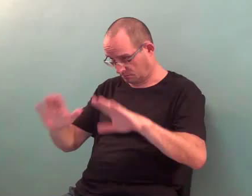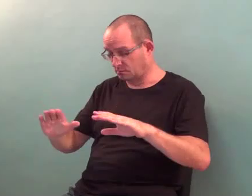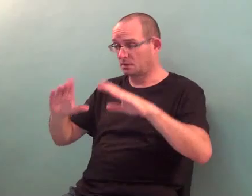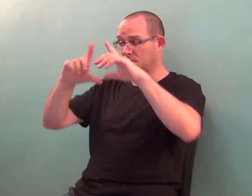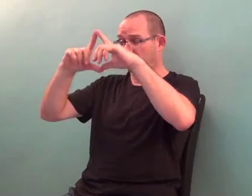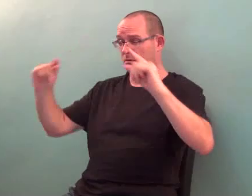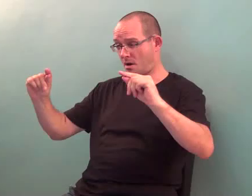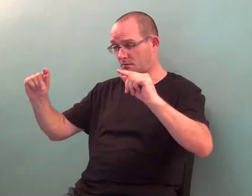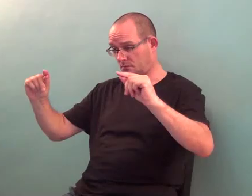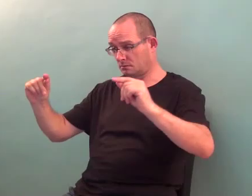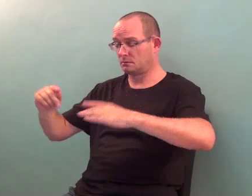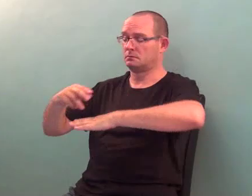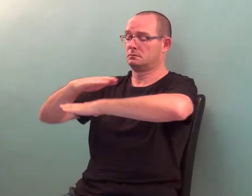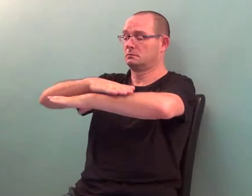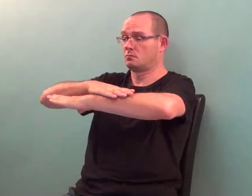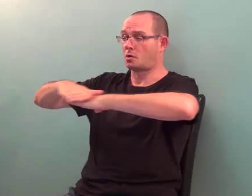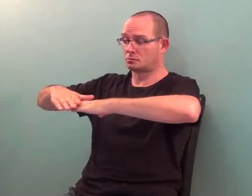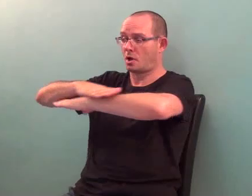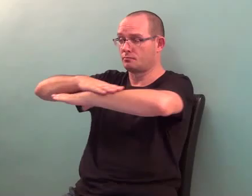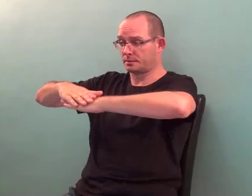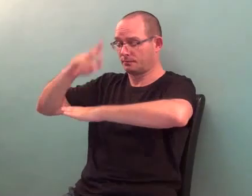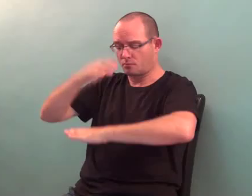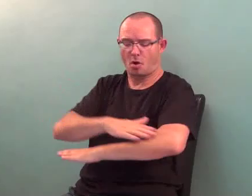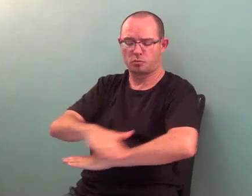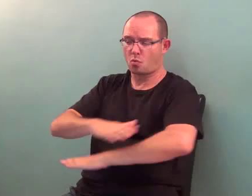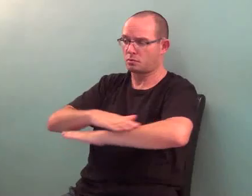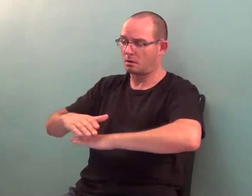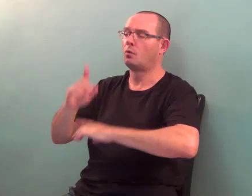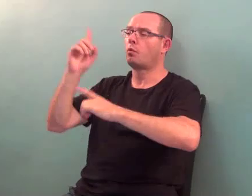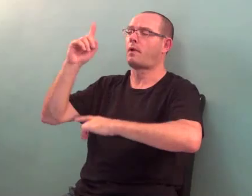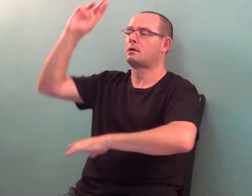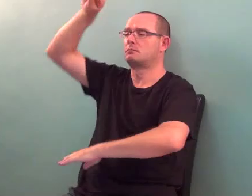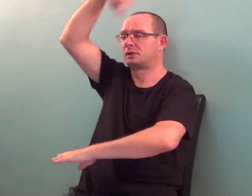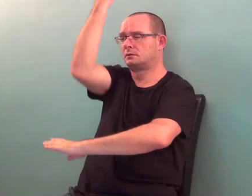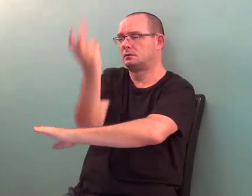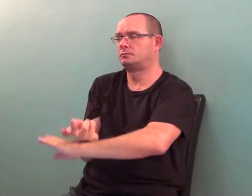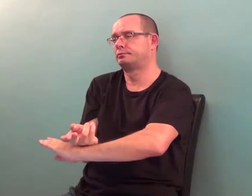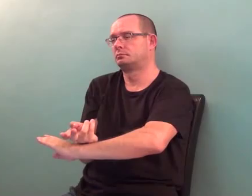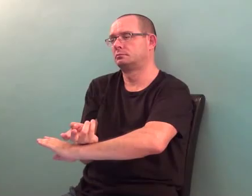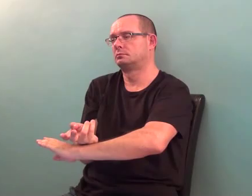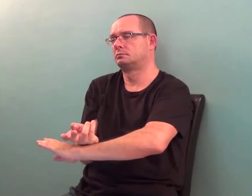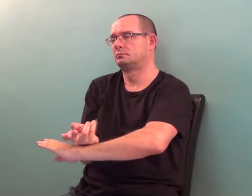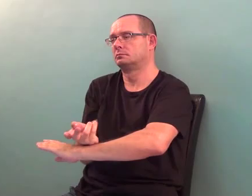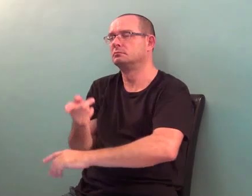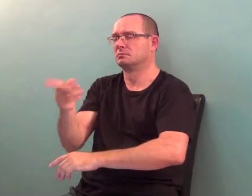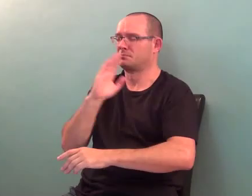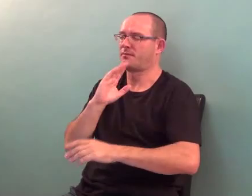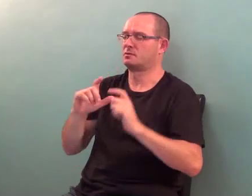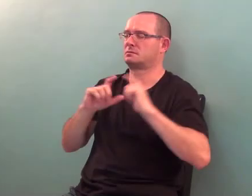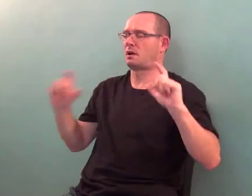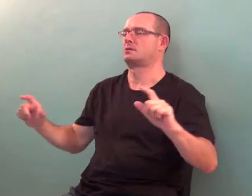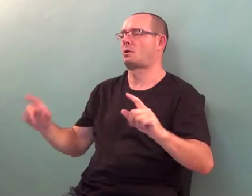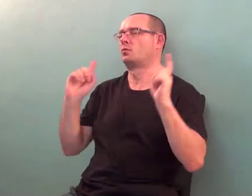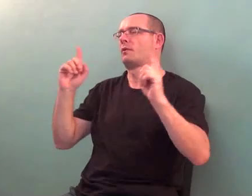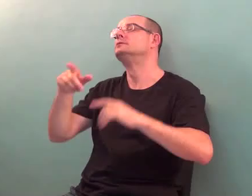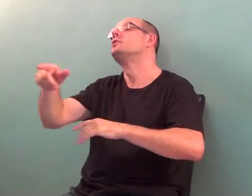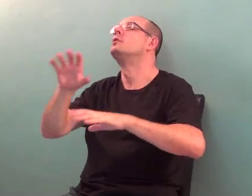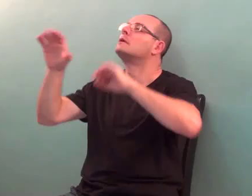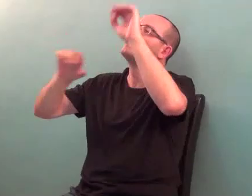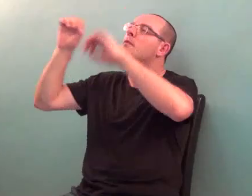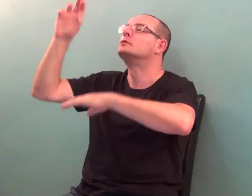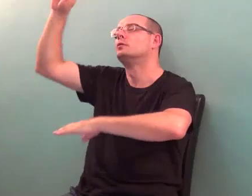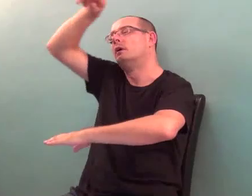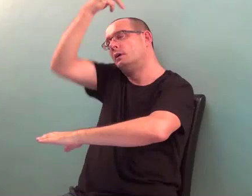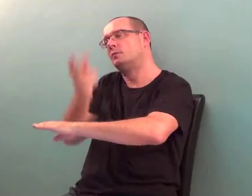Trójkątny znak ostrzega przed upadkiem z wysokości, takie coś jest w zakładzie, jak ktoś wchodzi na drabinę i spada.